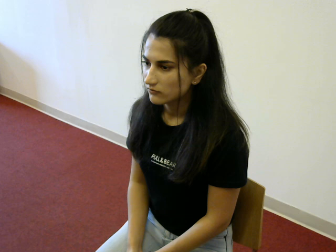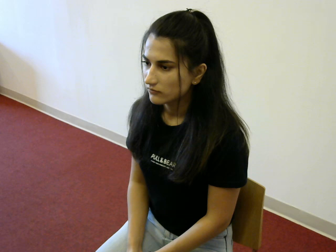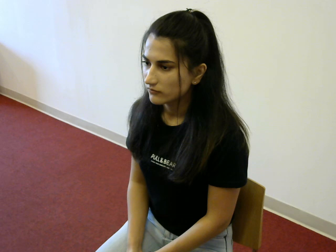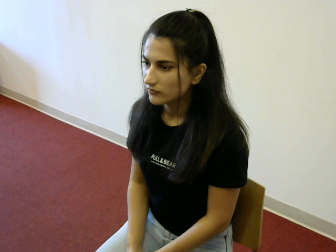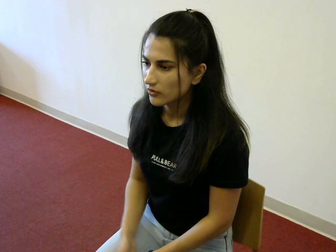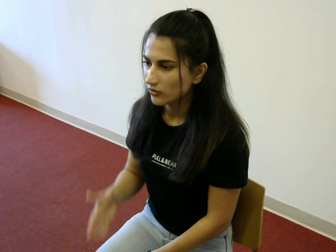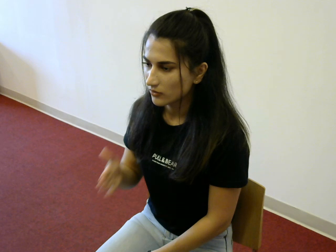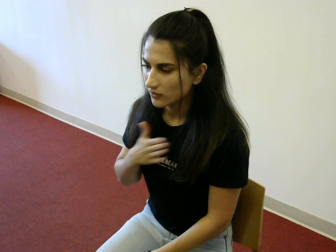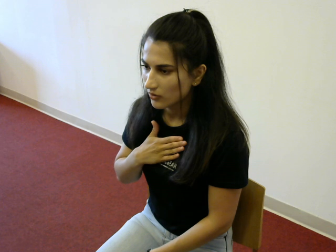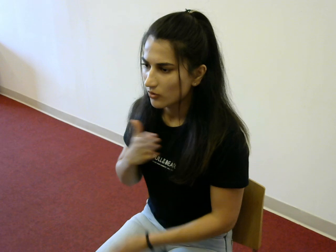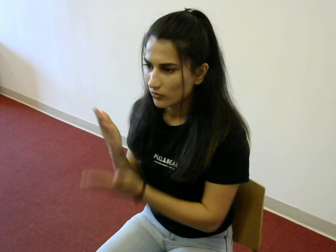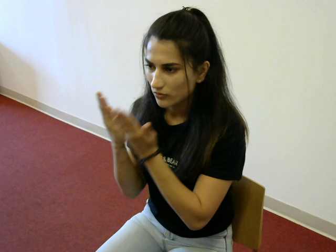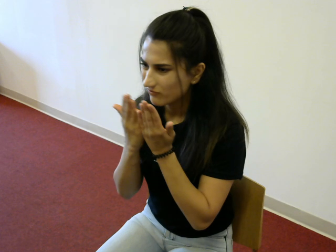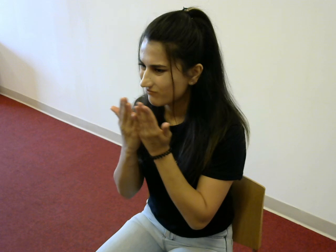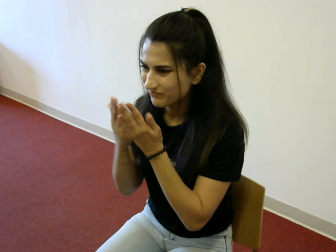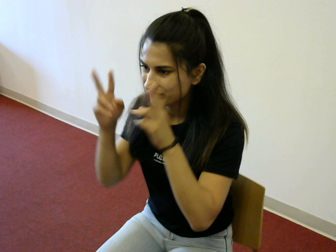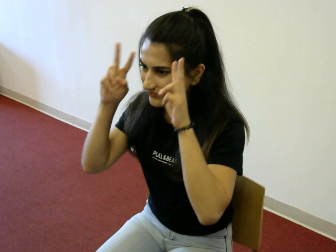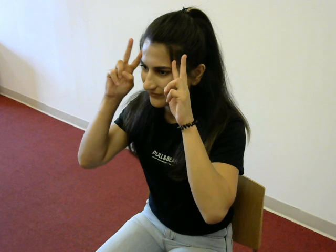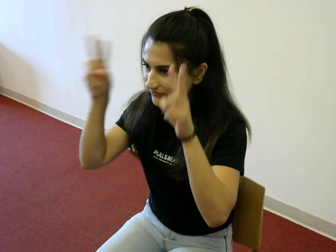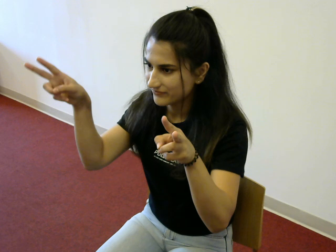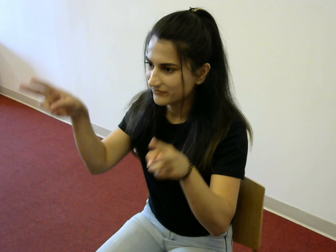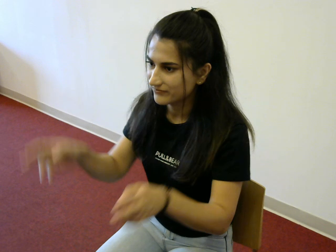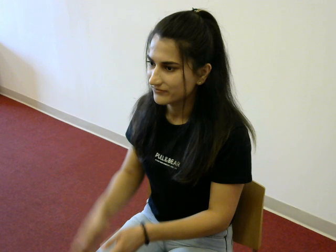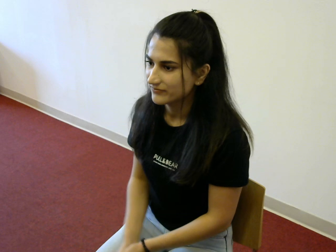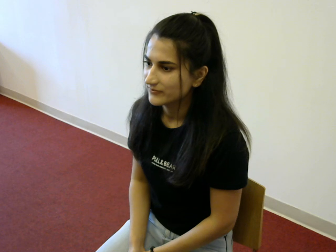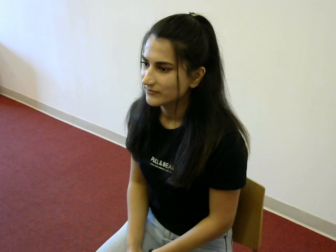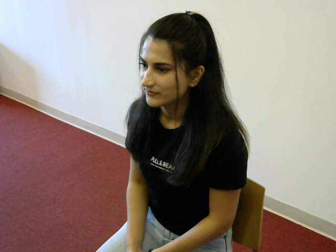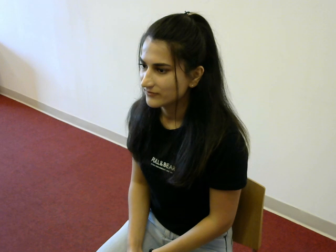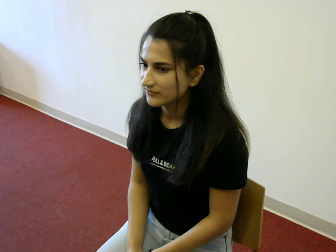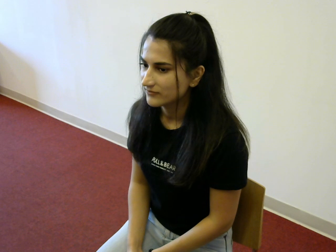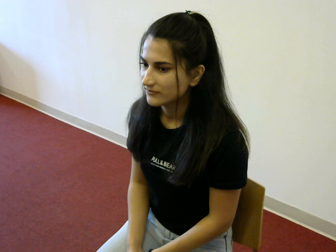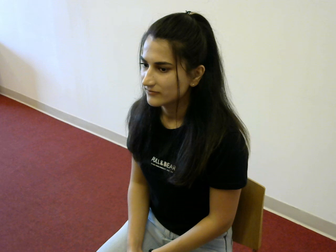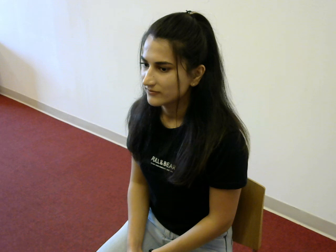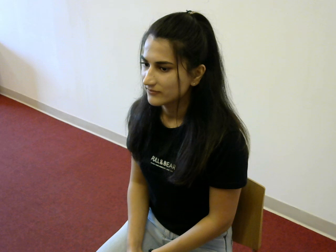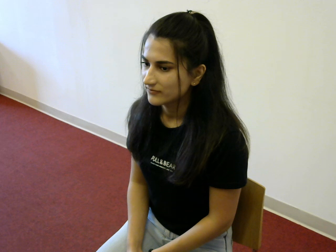Mən oxuya bilmirəm